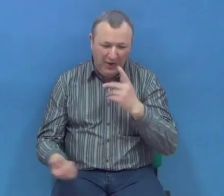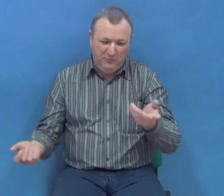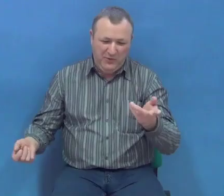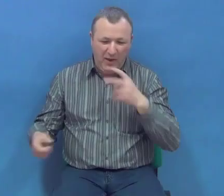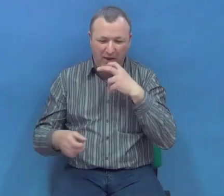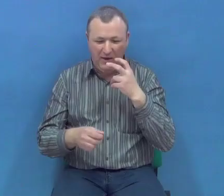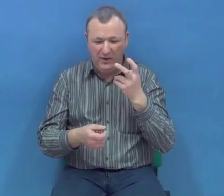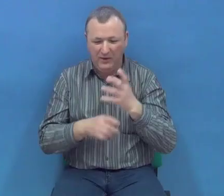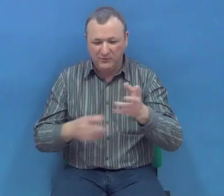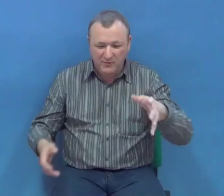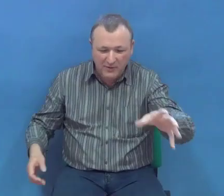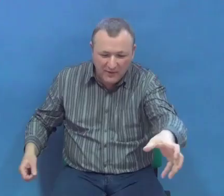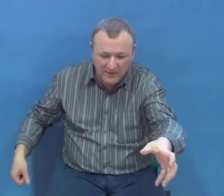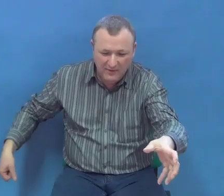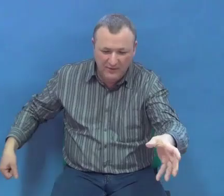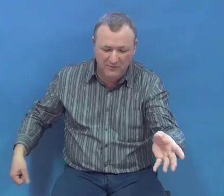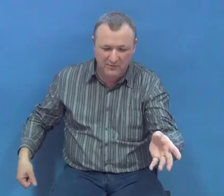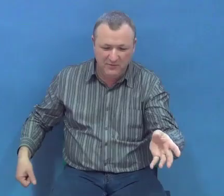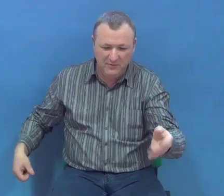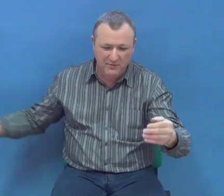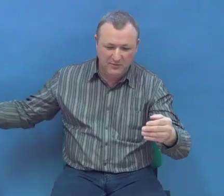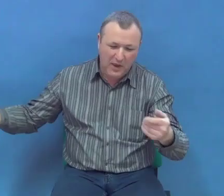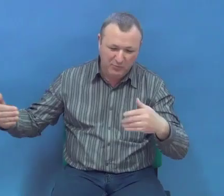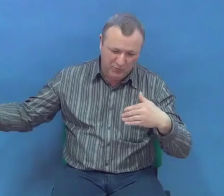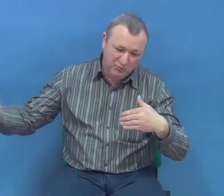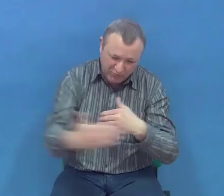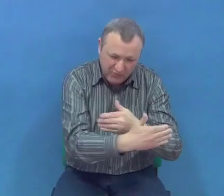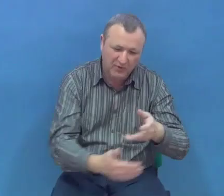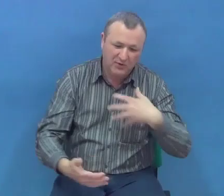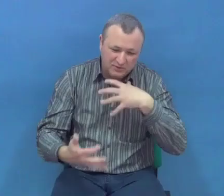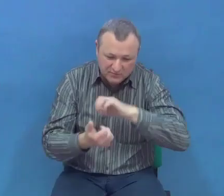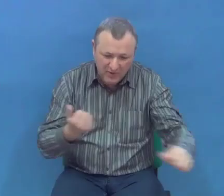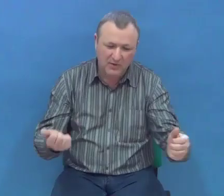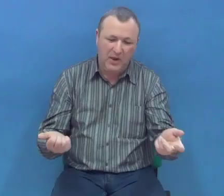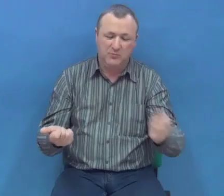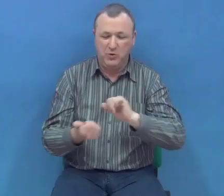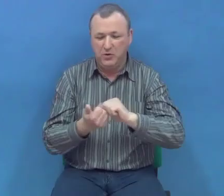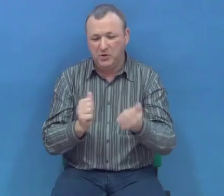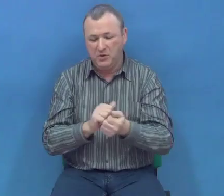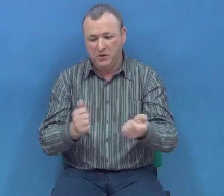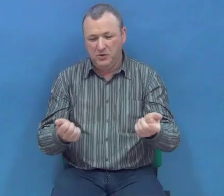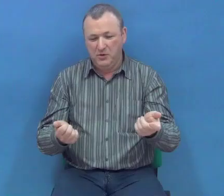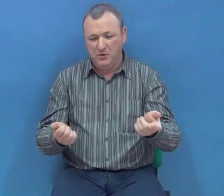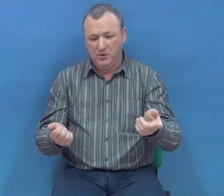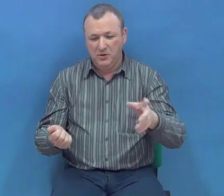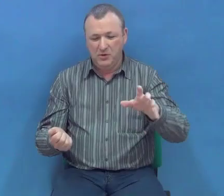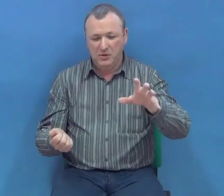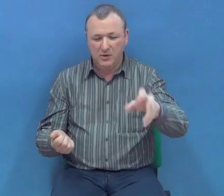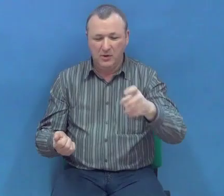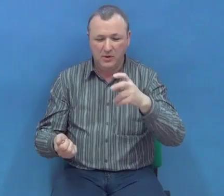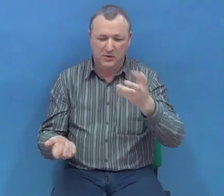No ja widzę, że ta osoba trzyma bagaż prawą ręką, a lewą ręką za coś się łapie, albo może ta osoba jest przestraszona, że samochód nadjeżdża.